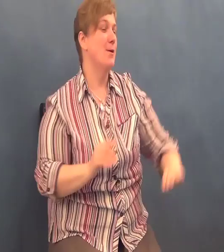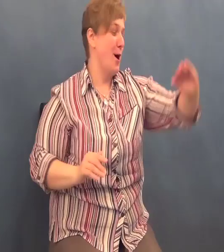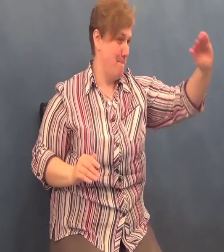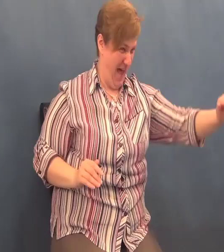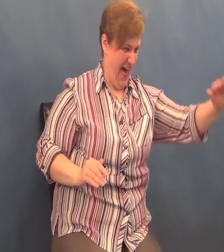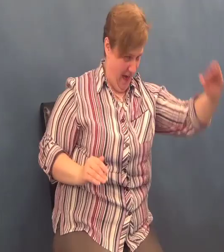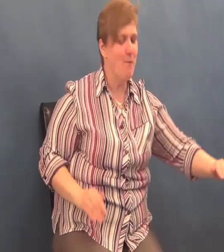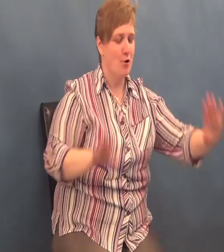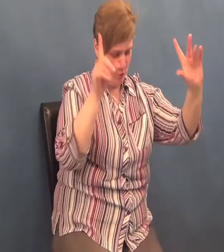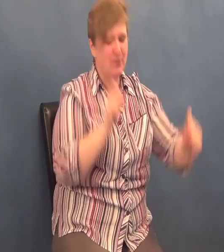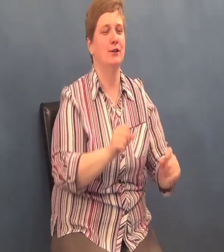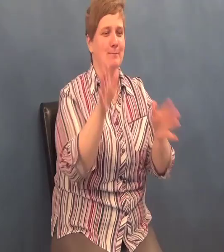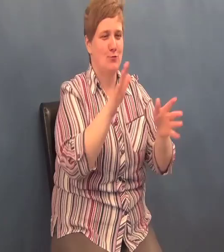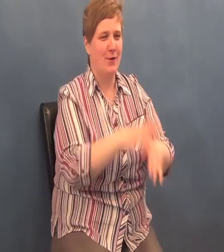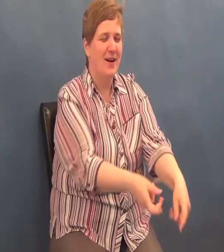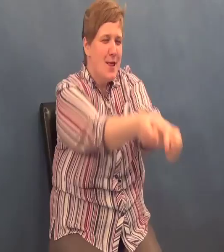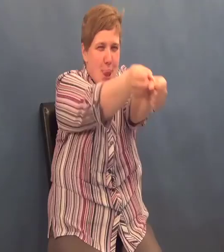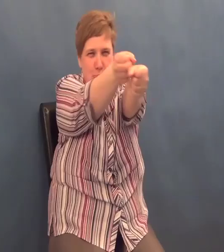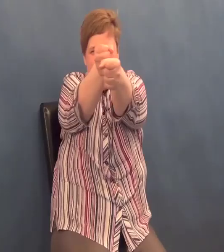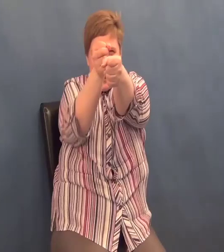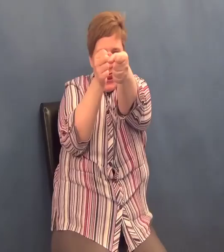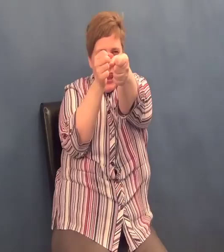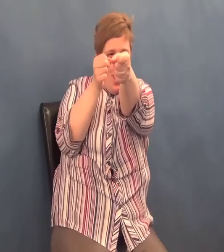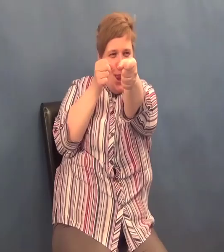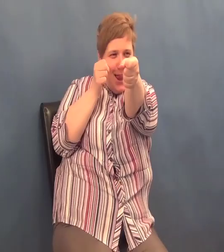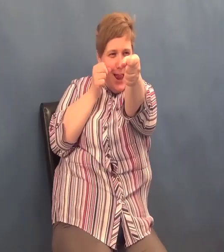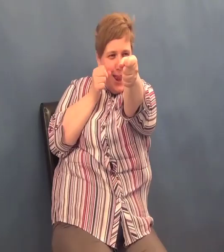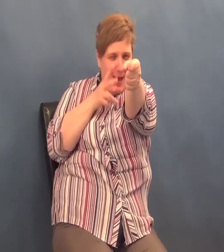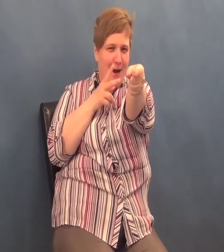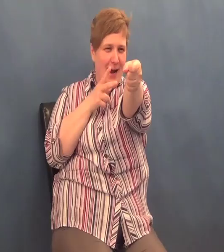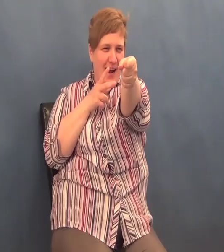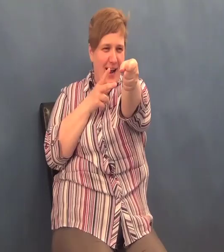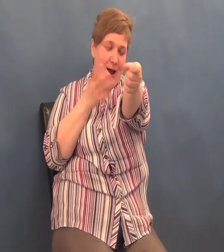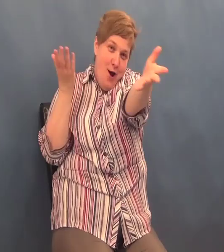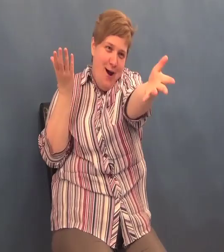A naprzeciwko niego, mały chłopiec zaczyna przygotowywać się do strzelania.